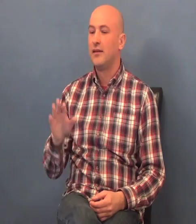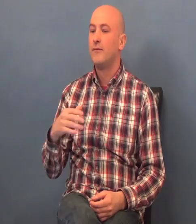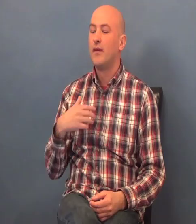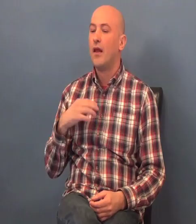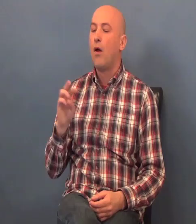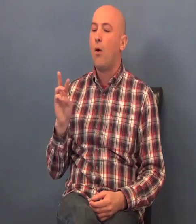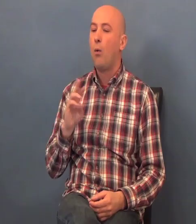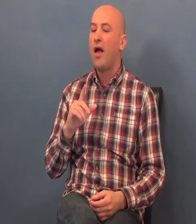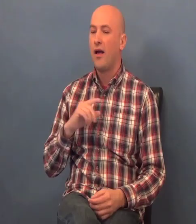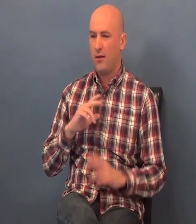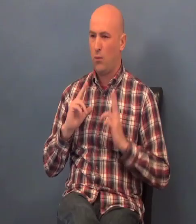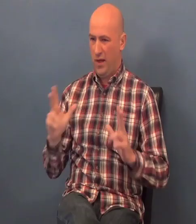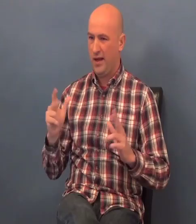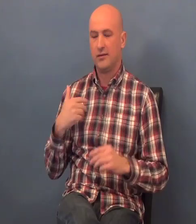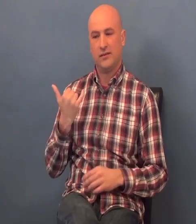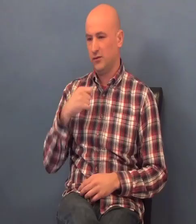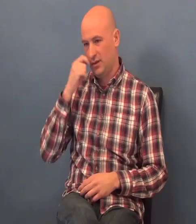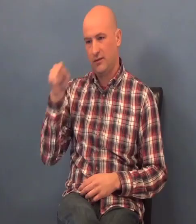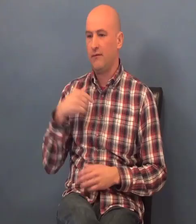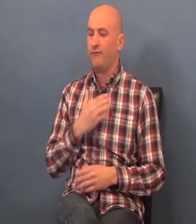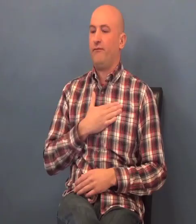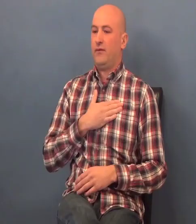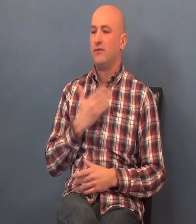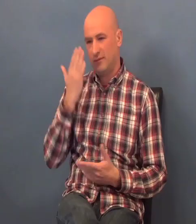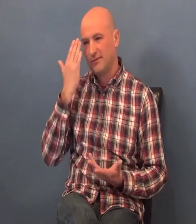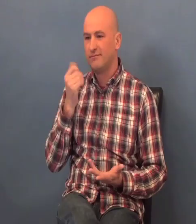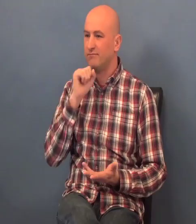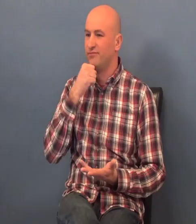W weekendy zawsze jeżdżę do dziadka. Dziadek jest stary. Czuję, że powinienem go odwiedzać.